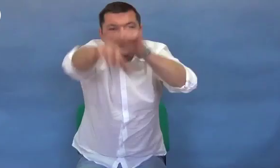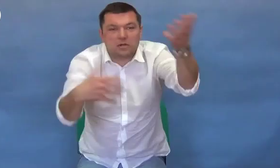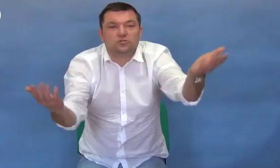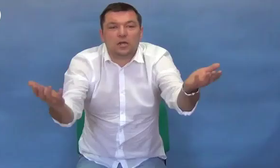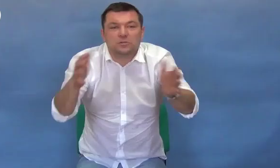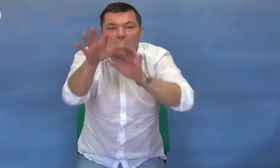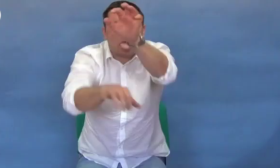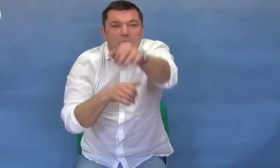Gdzie się wspina?